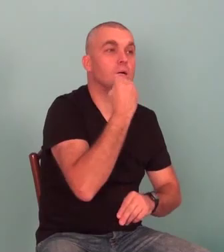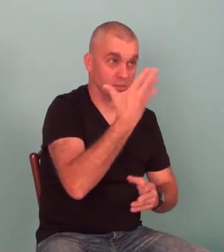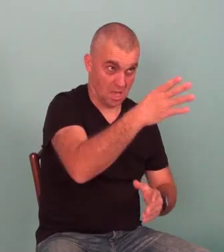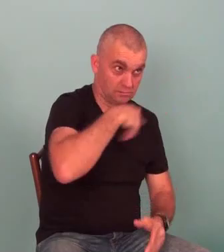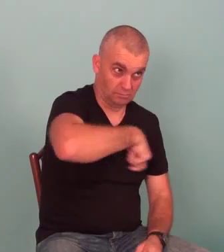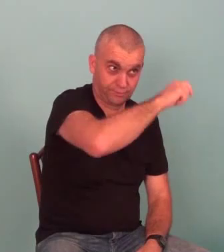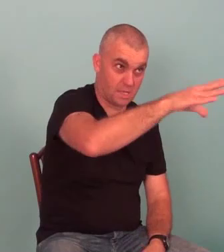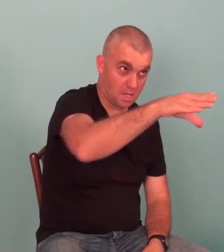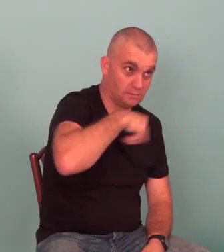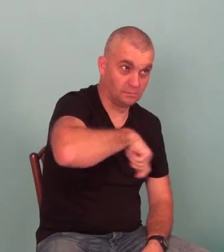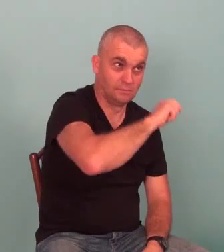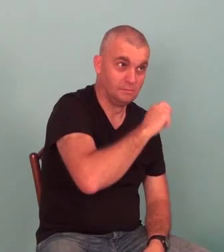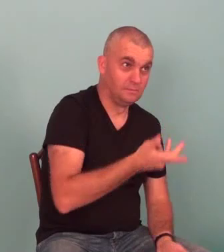Chciałbyś wyjechać razem ze mną?